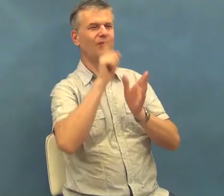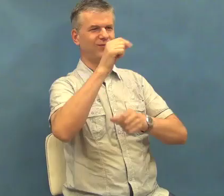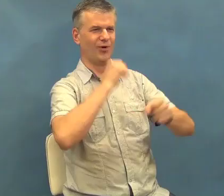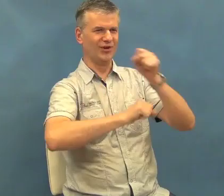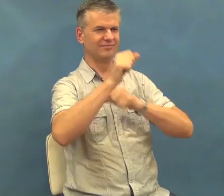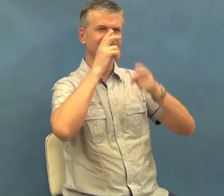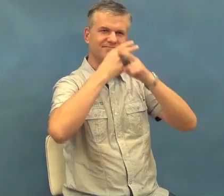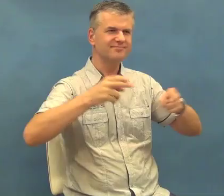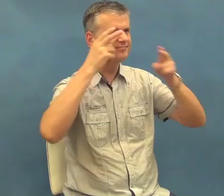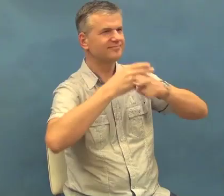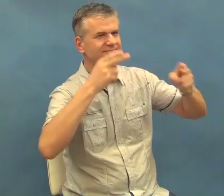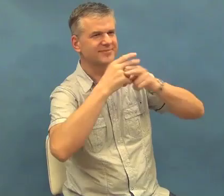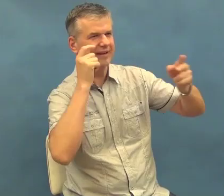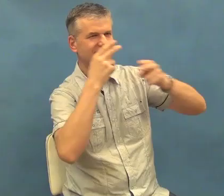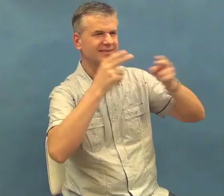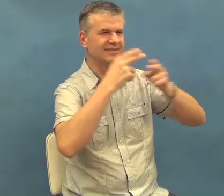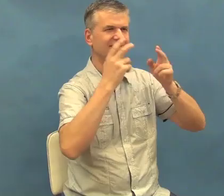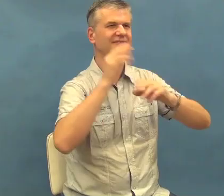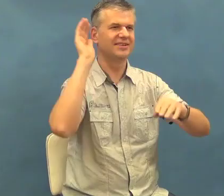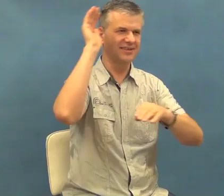Zwiedzają, zwiedzają od rana do zachodu.